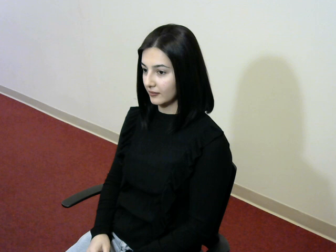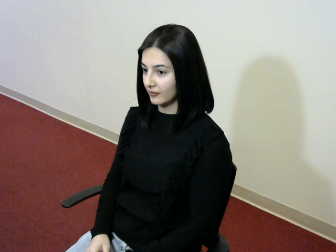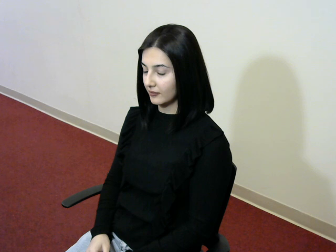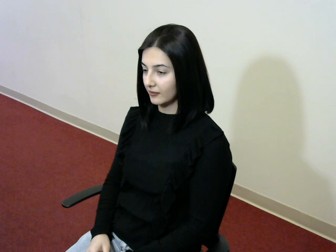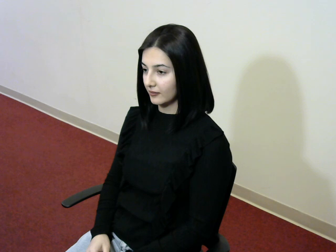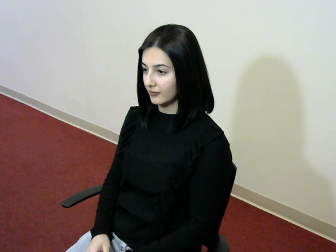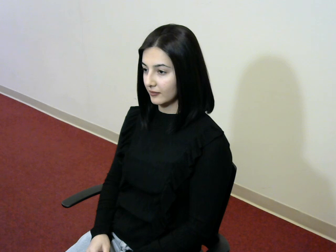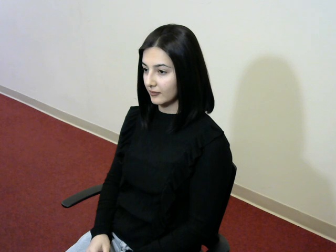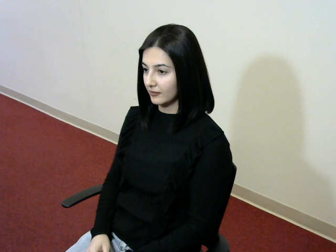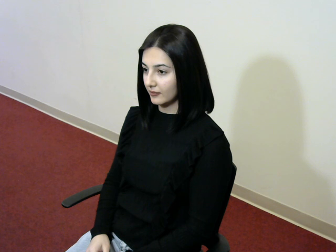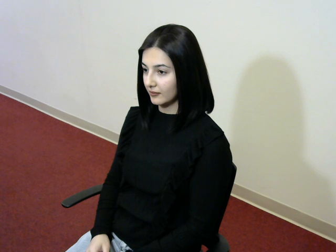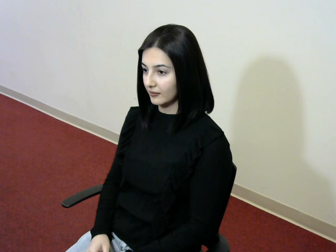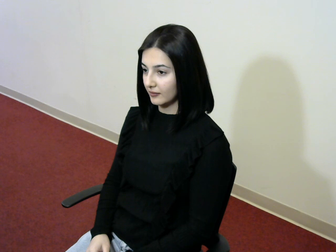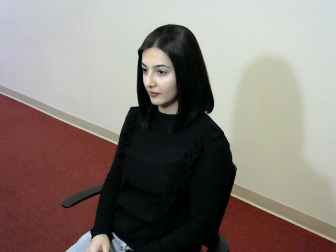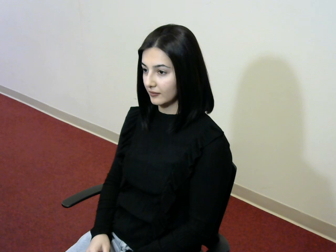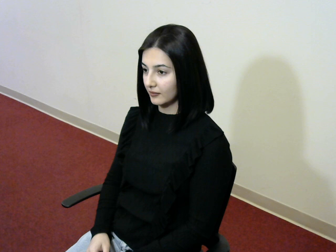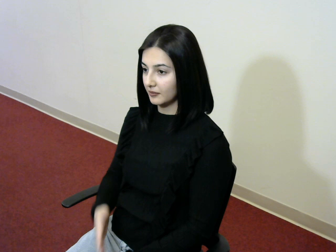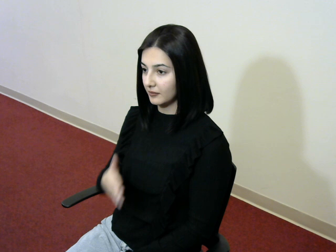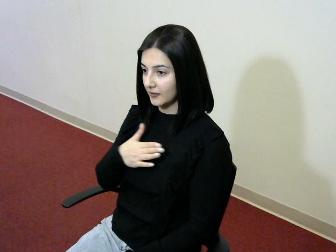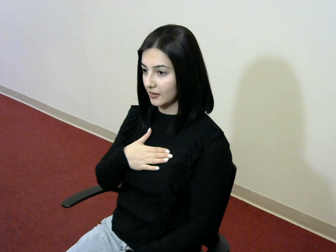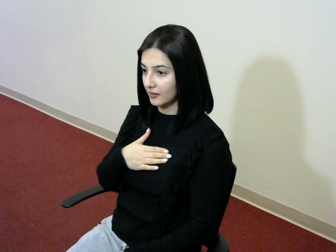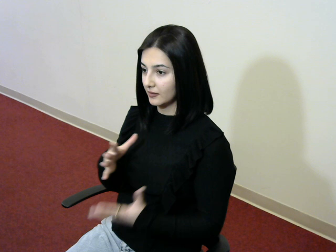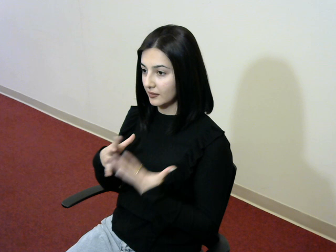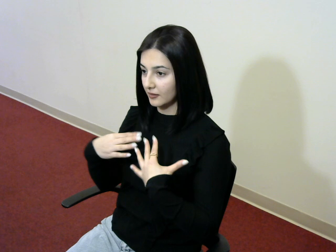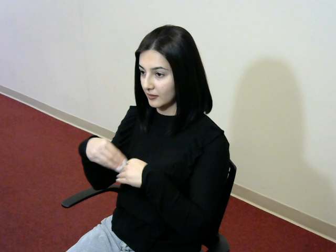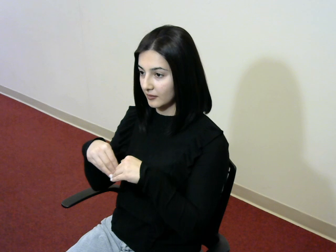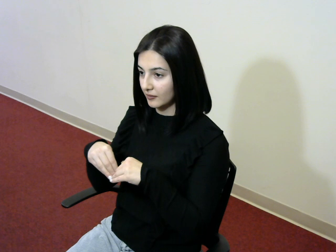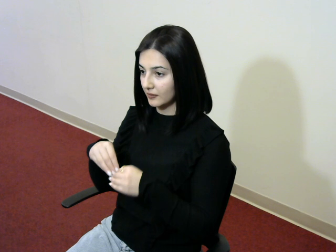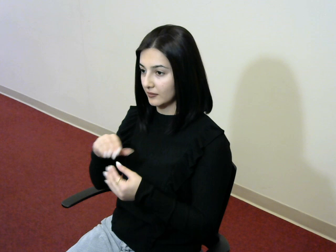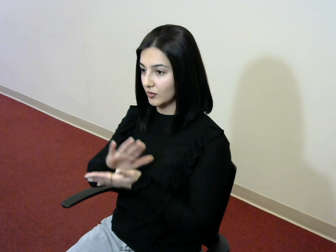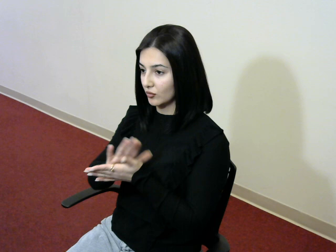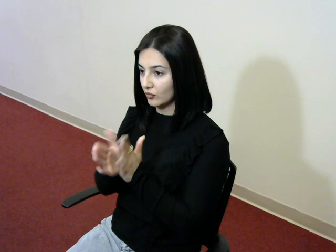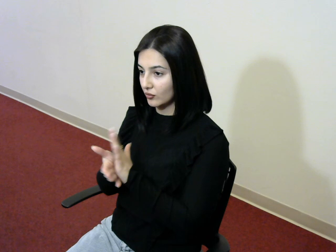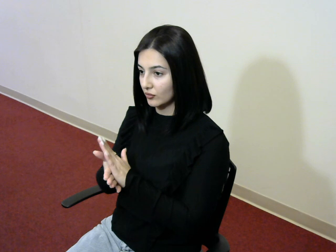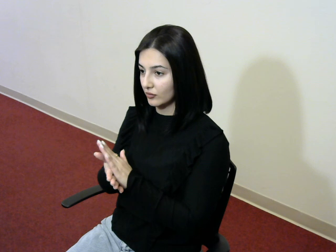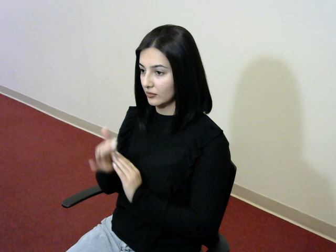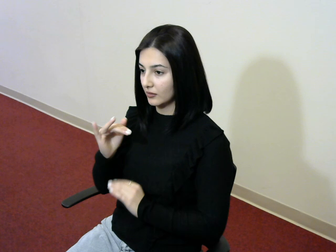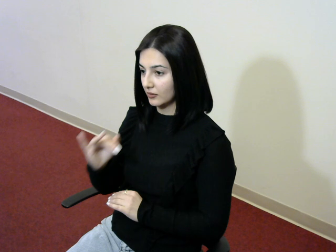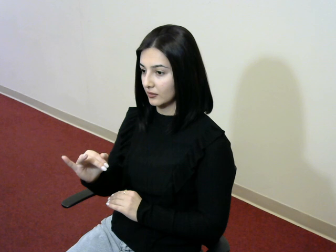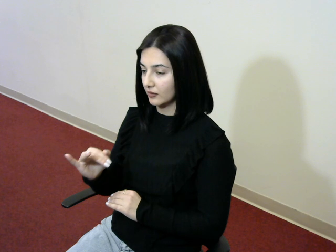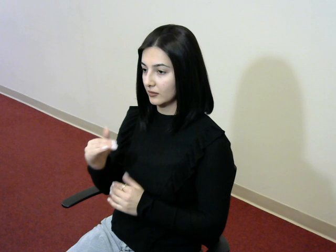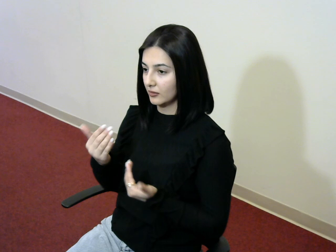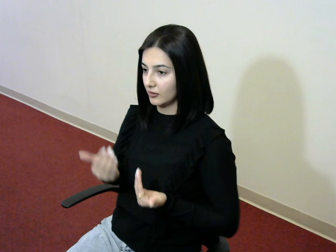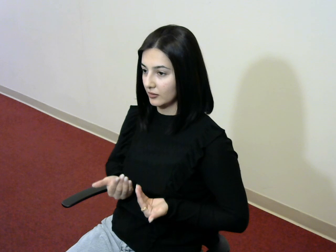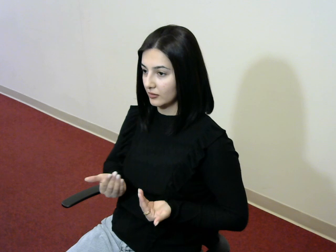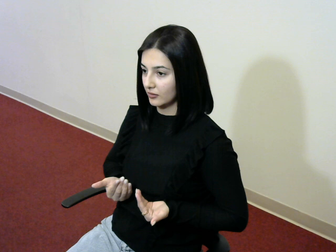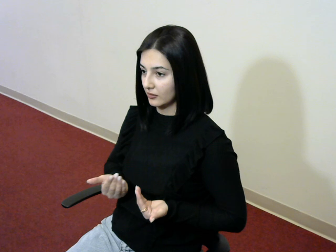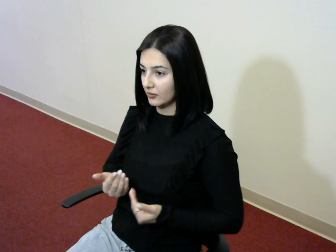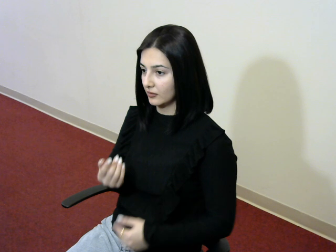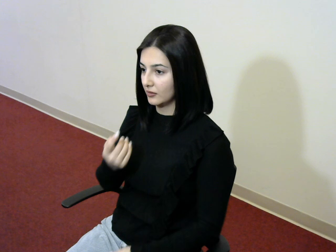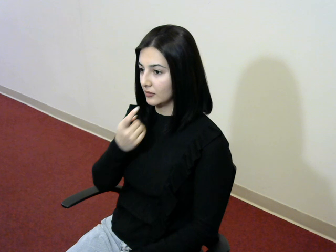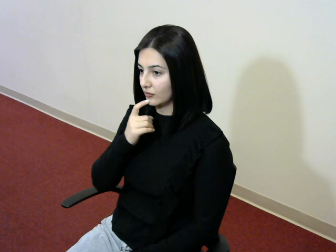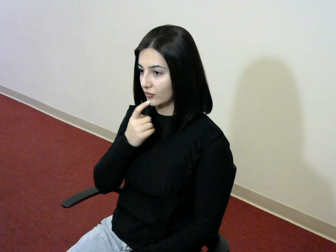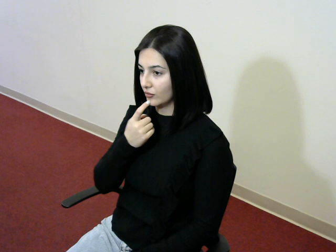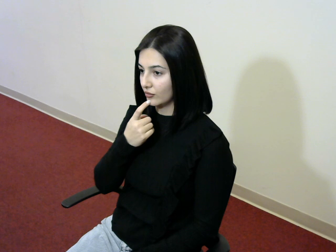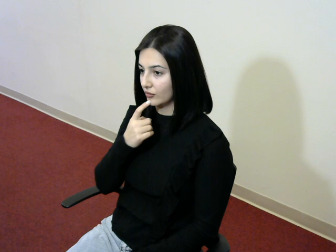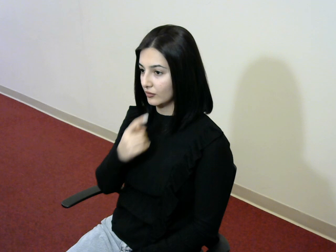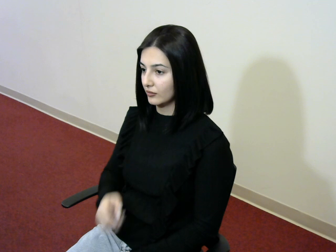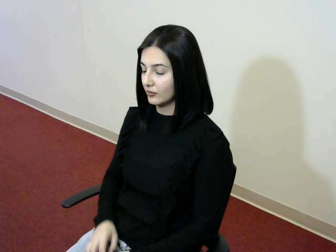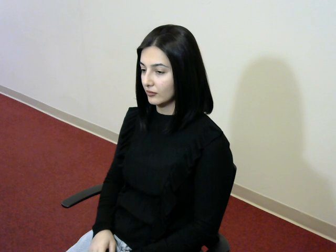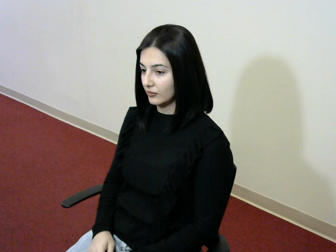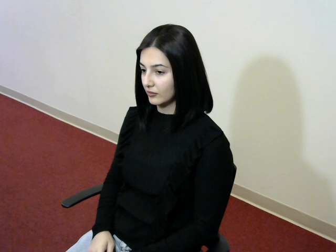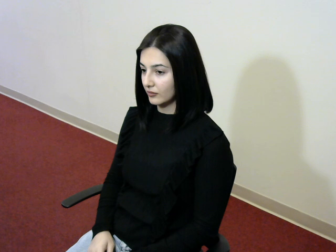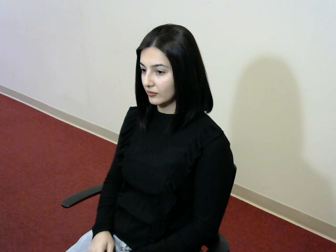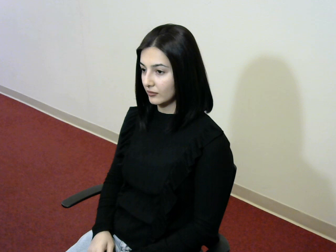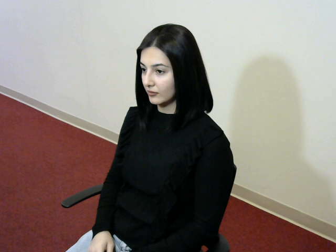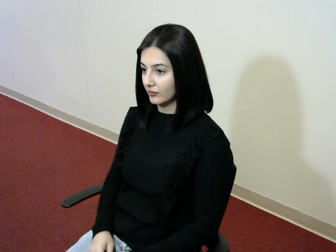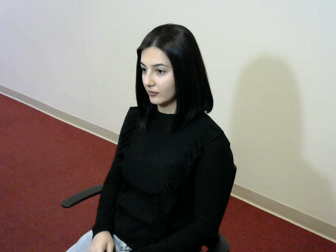Mənim ailəmin vəziyyəti yaxşı deyil, yaşamaq çətindir